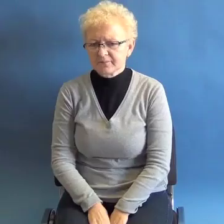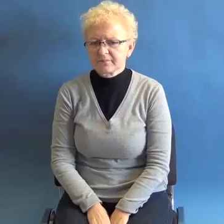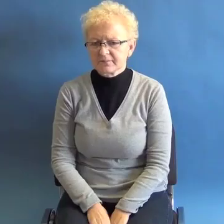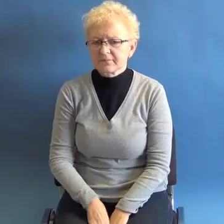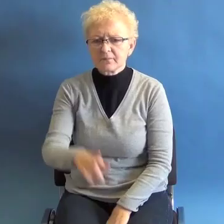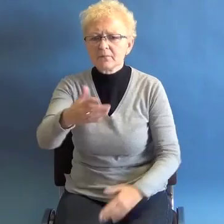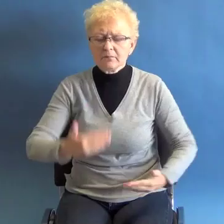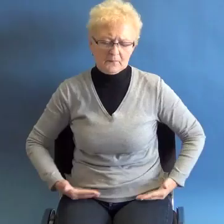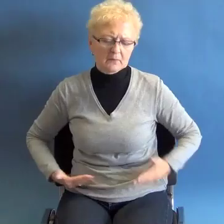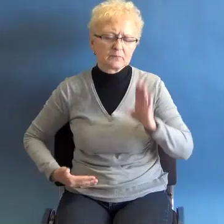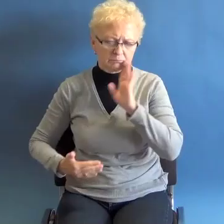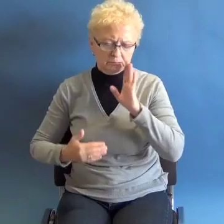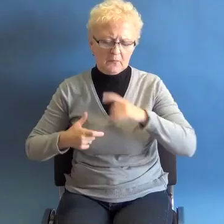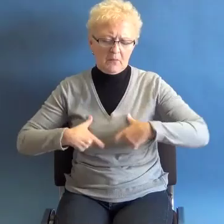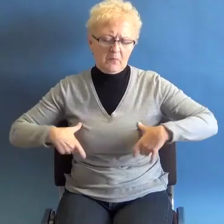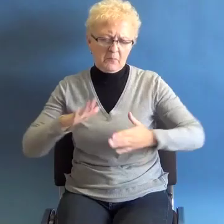Majtki na sobie, bez biustonosza.